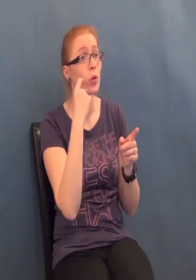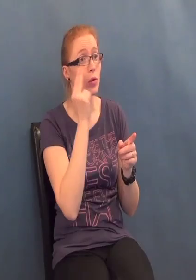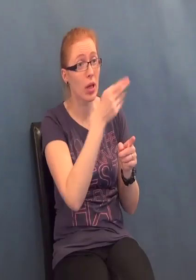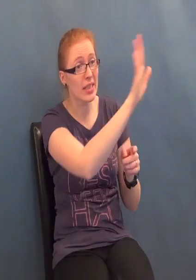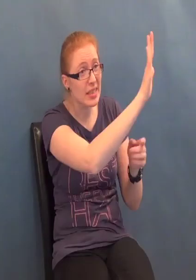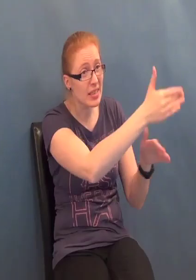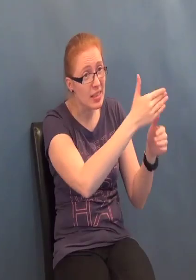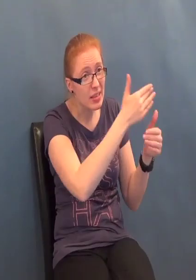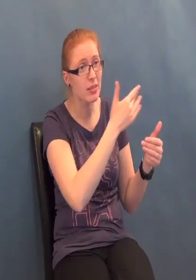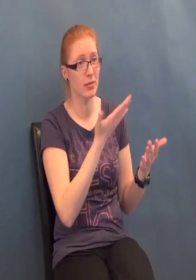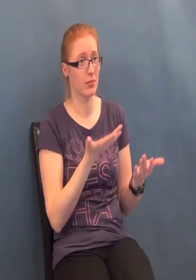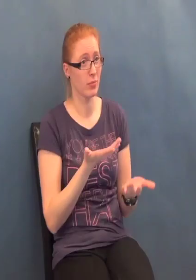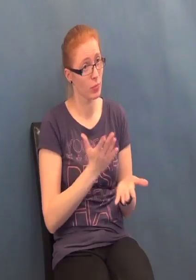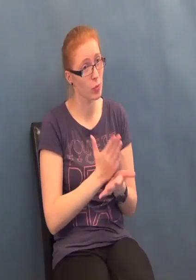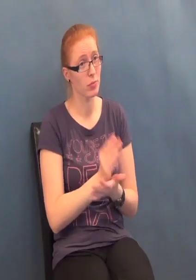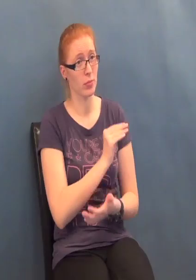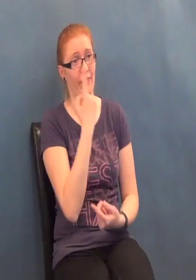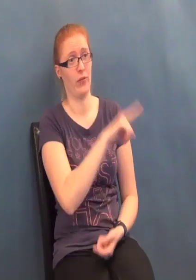Widzisz niewidomego, to zatrzymaj go i mu pomóż.